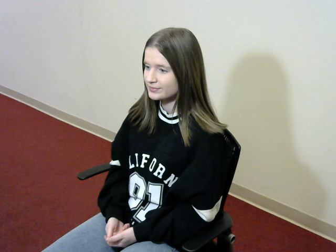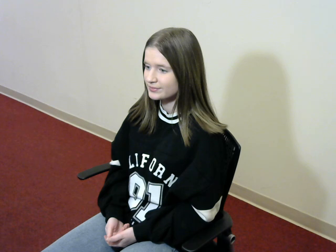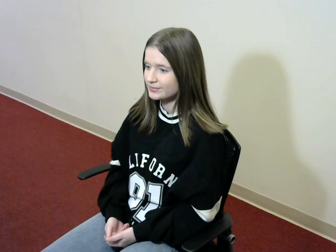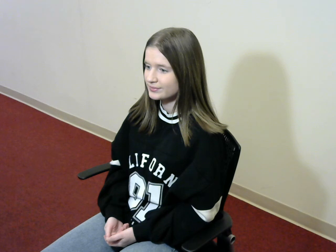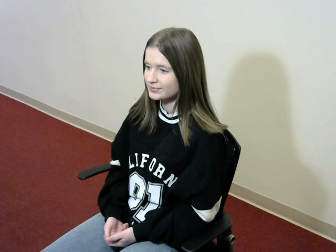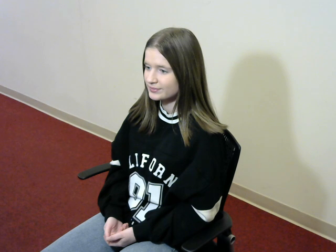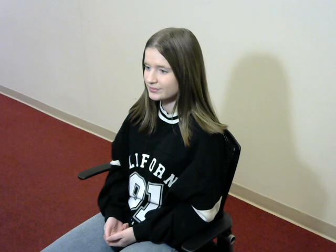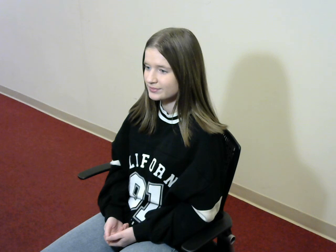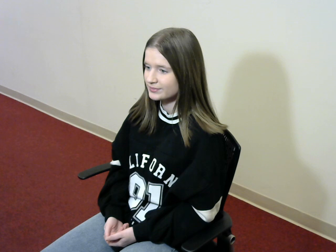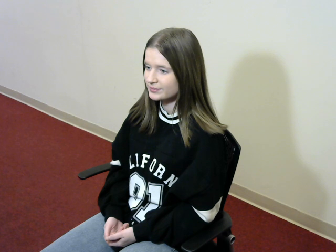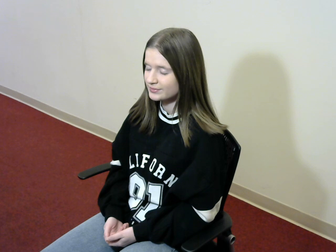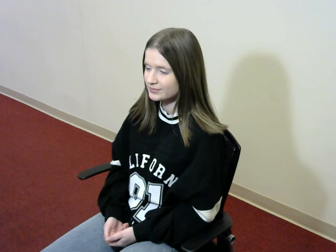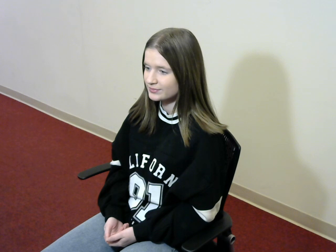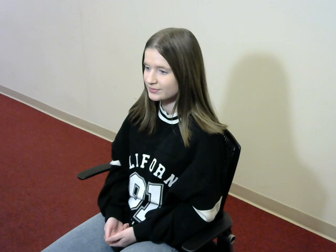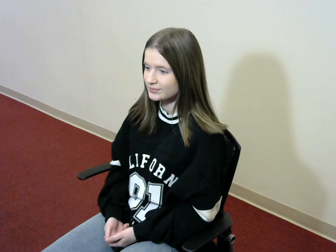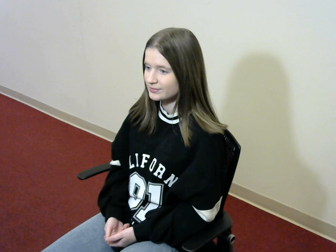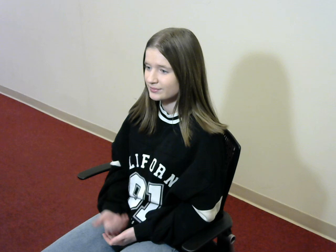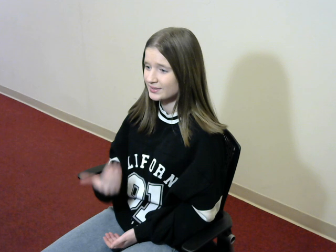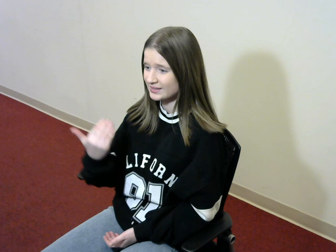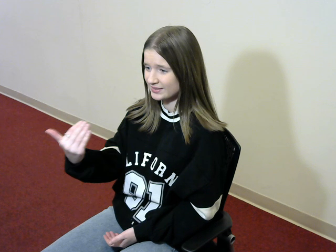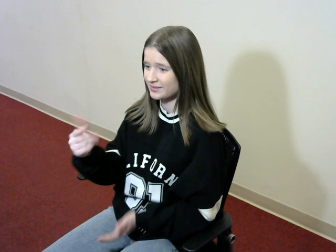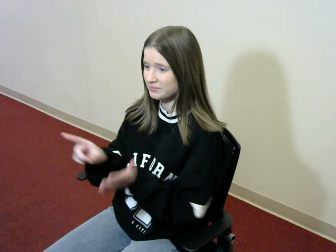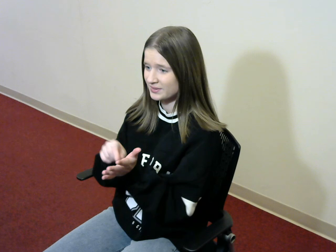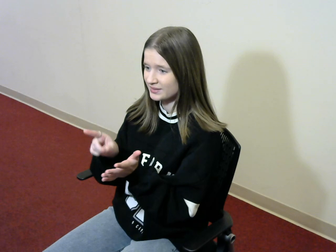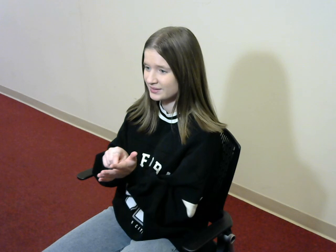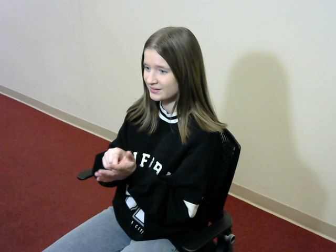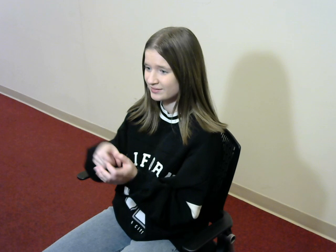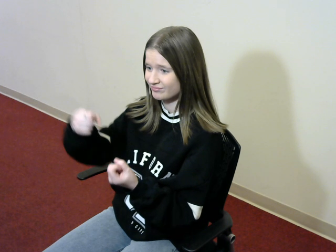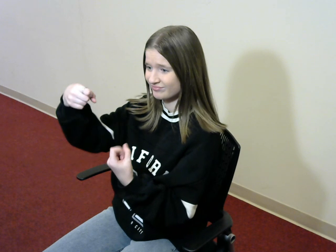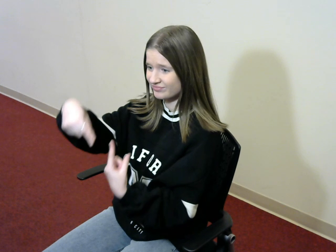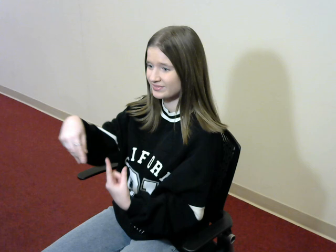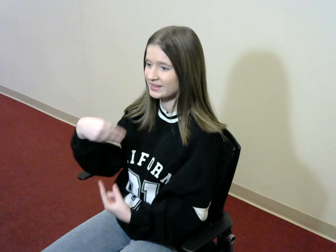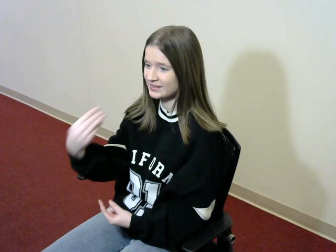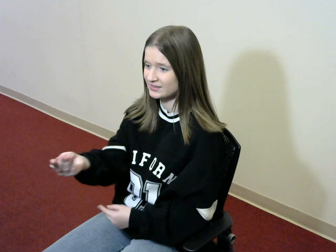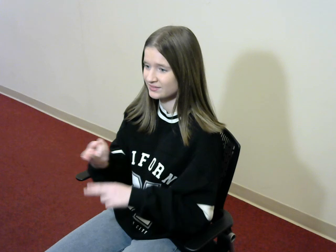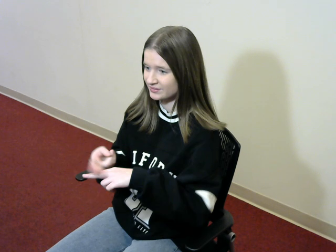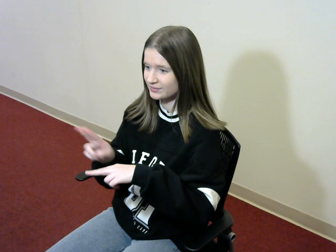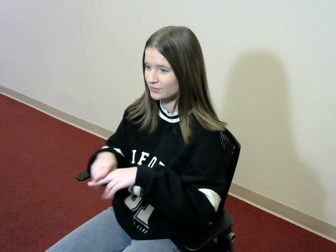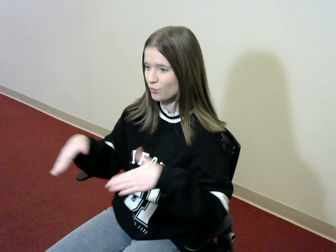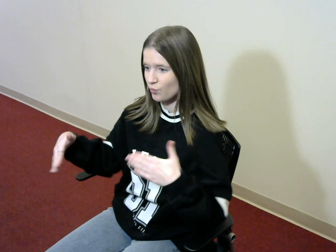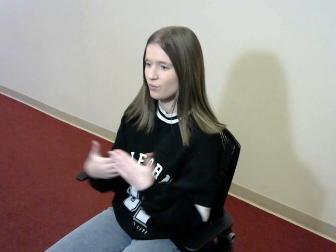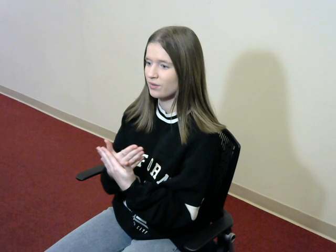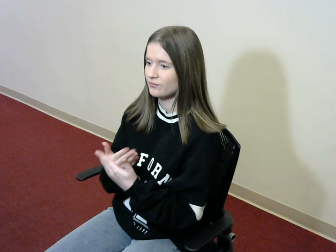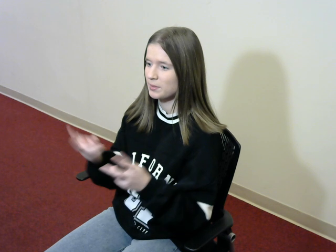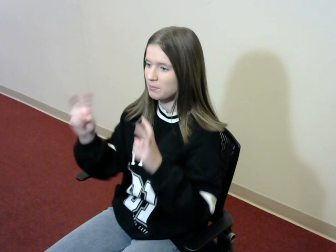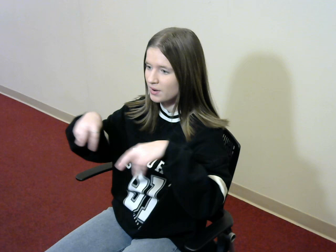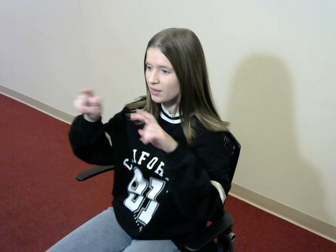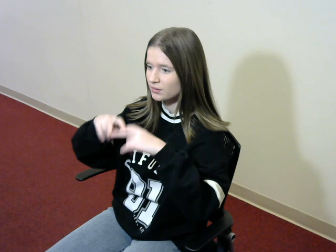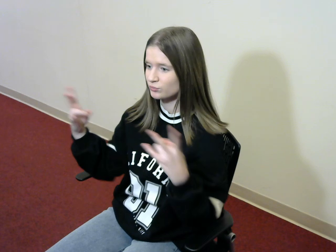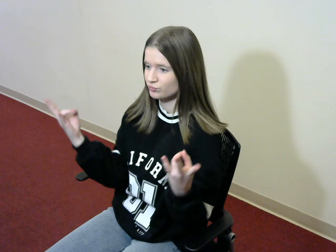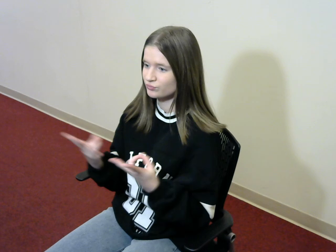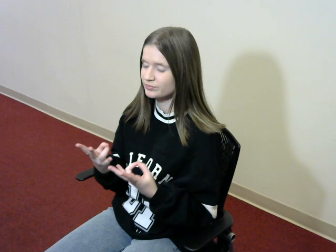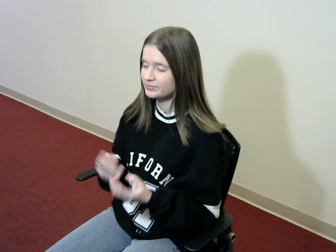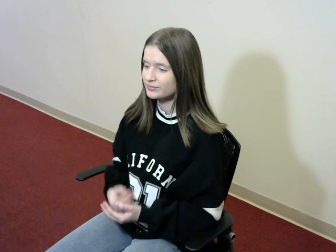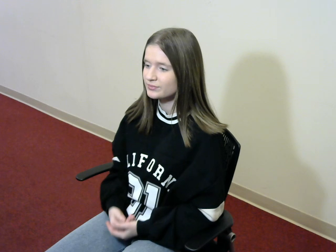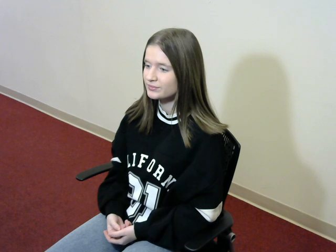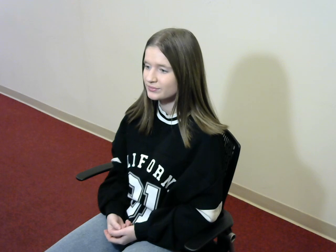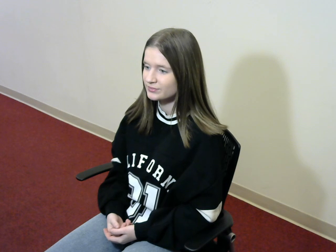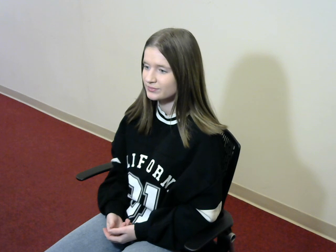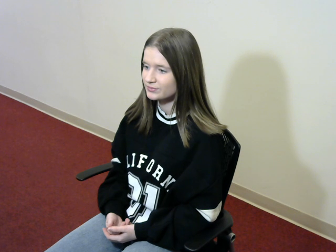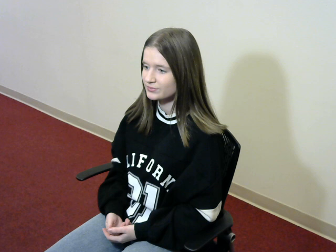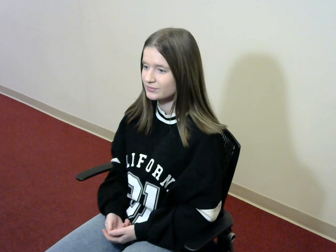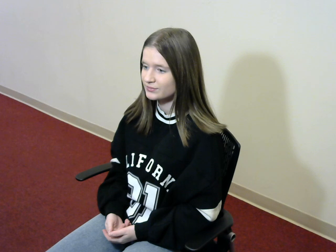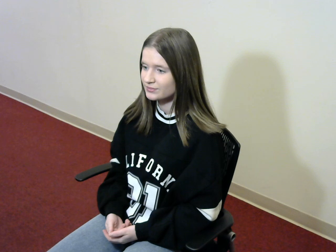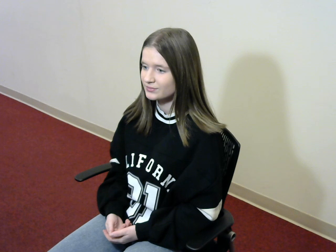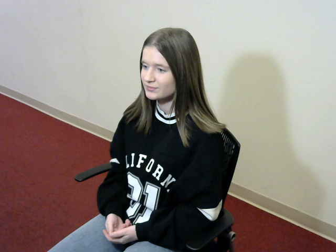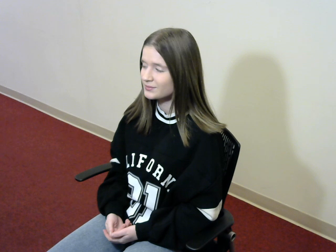Sizə pensiya təyin olunması üçün yenidən müayinə olunmalısınız